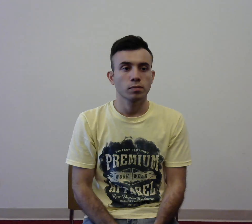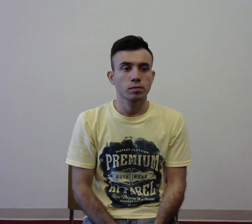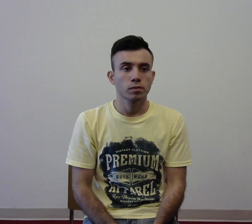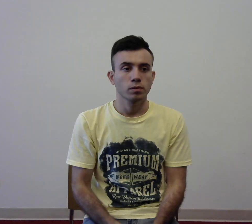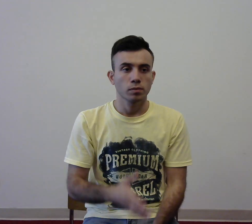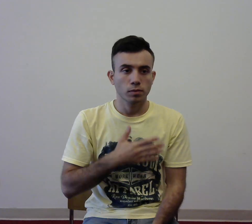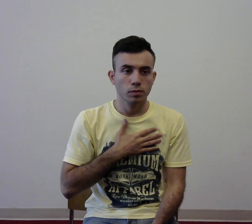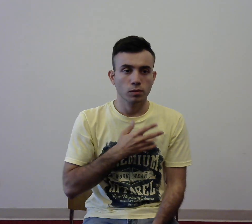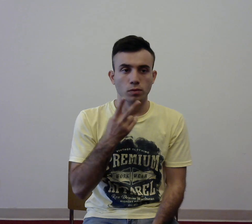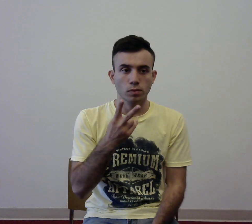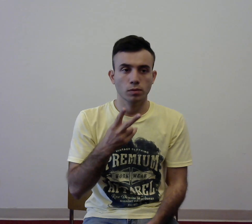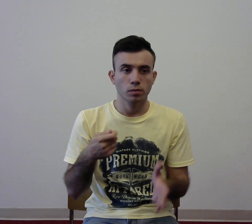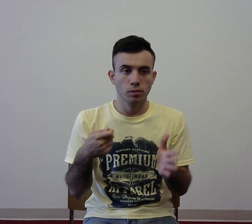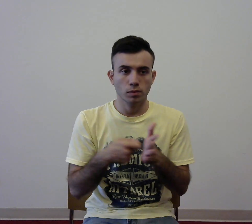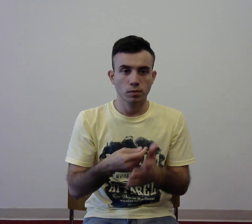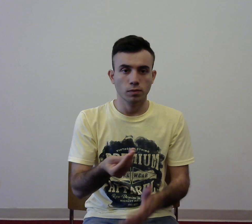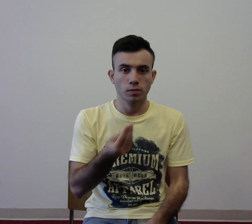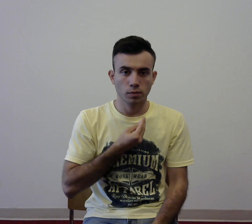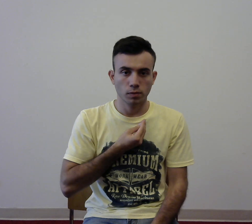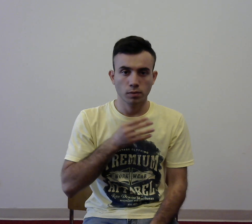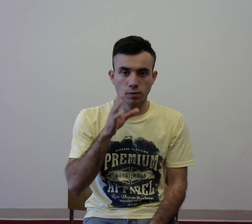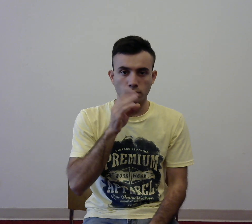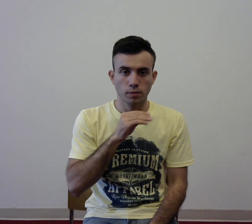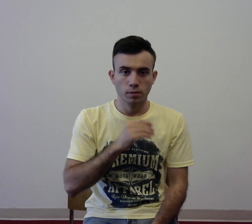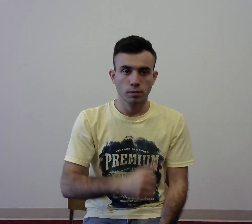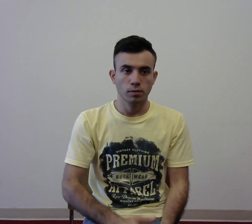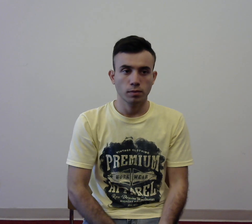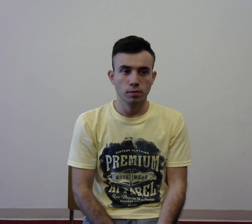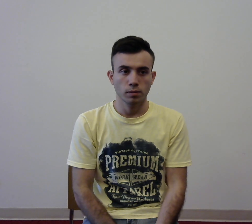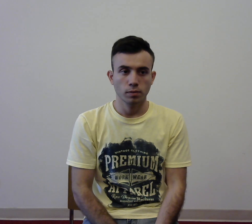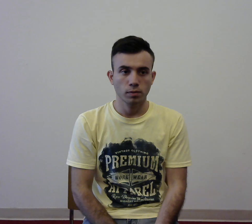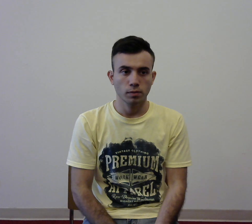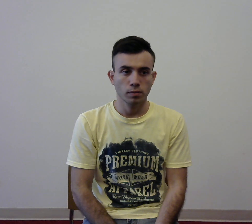Mənə 2 bilet verə bilərsinizmi?